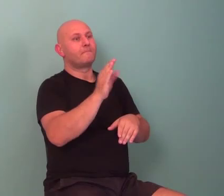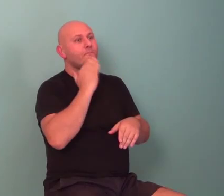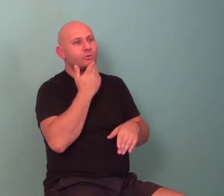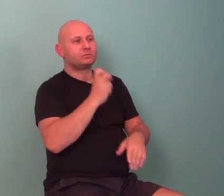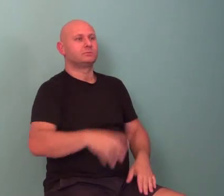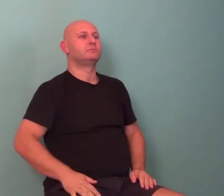Po południu, czy...